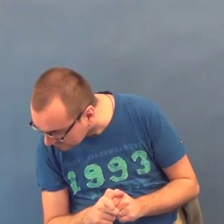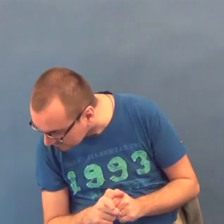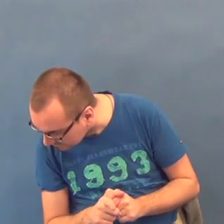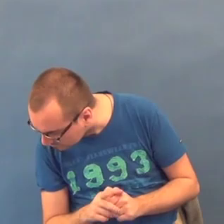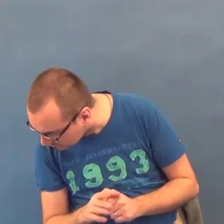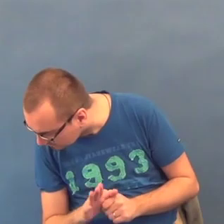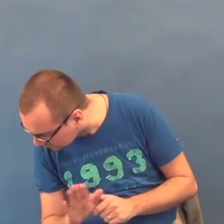To pominę.